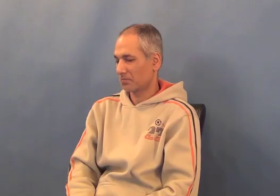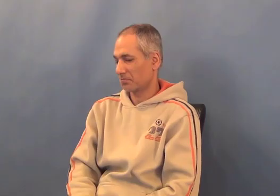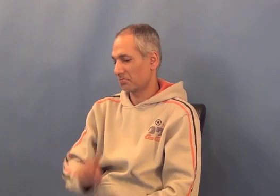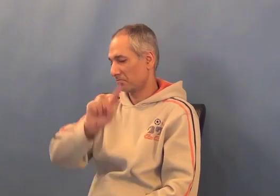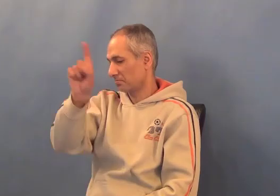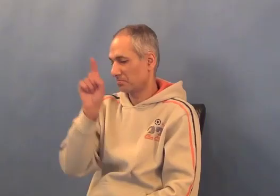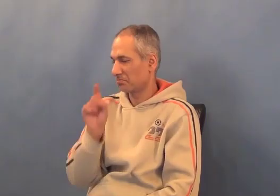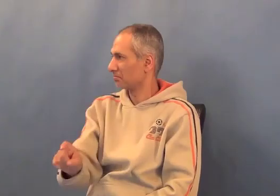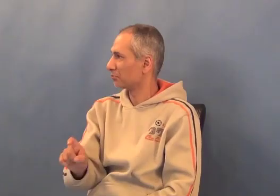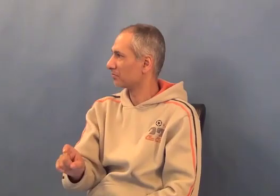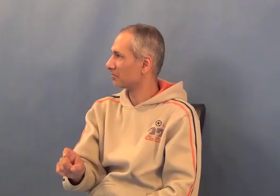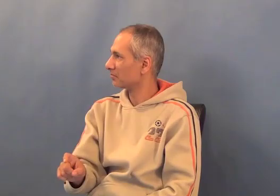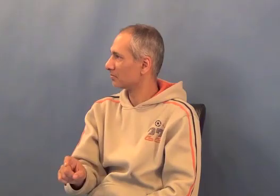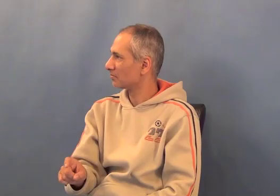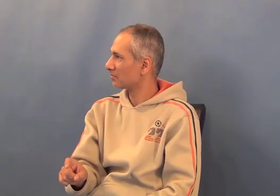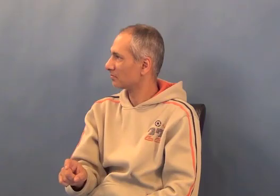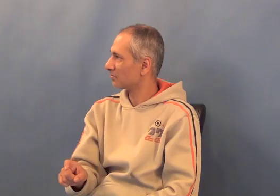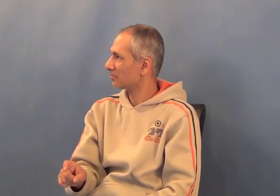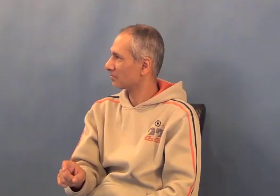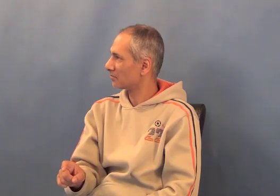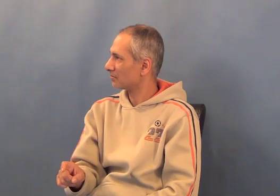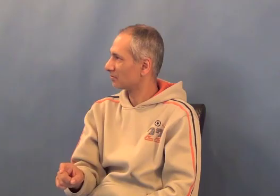Znak zapytania.